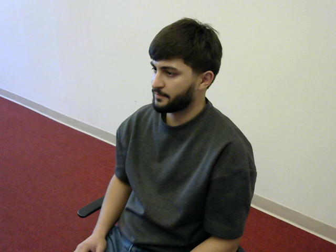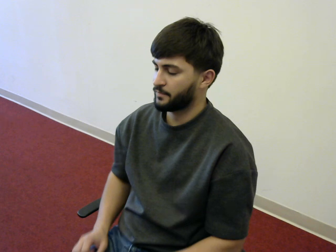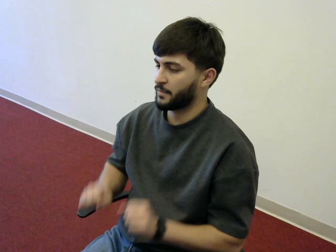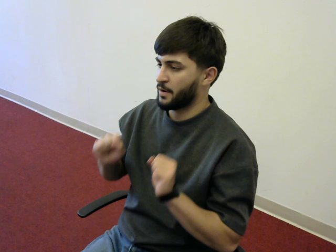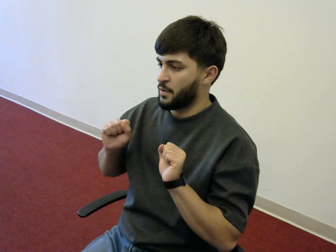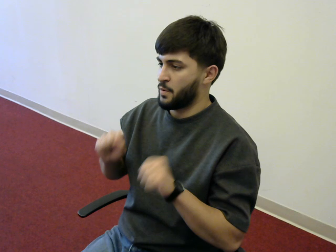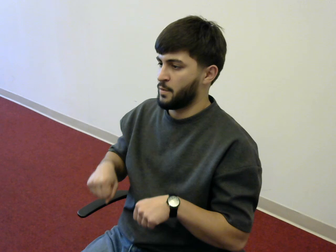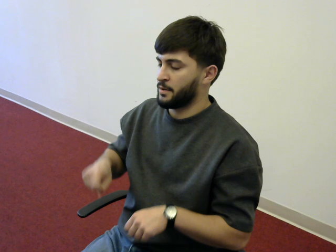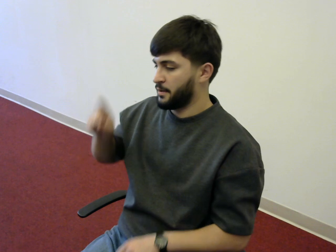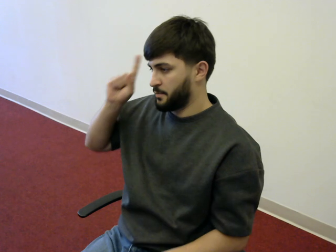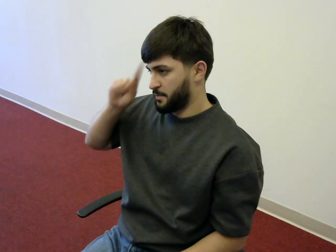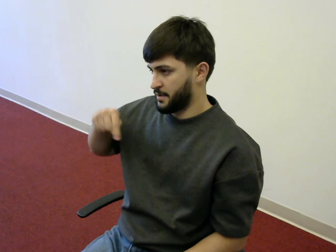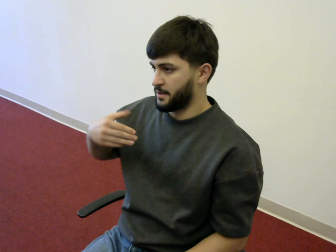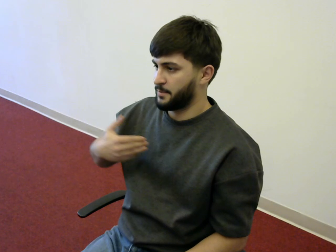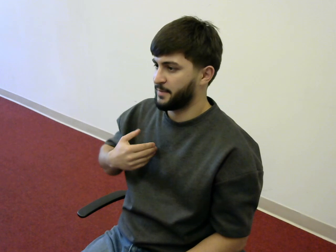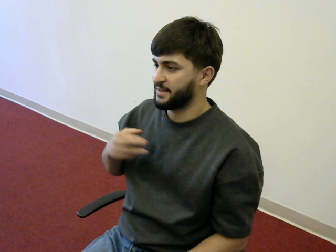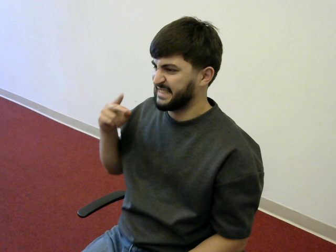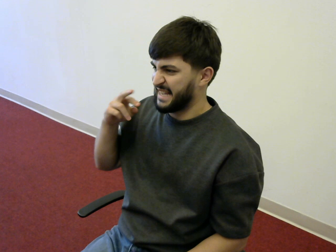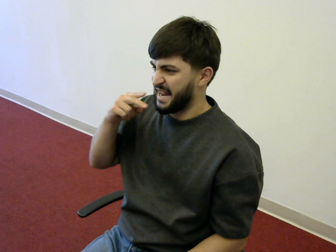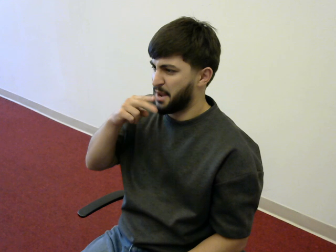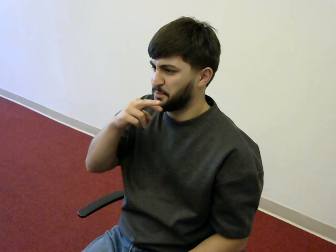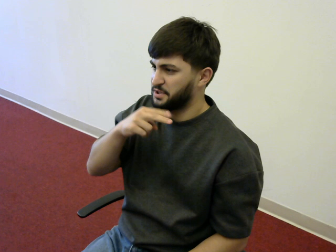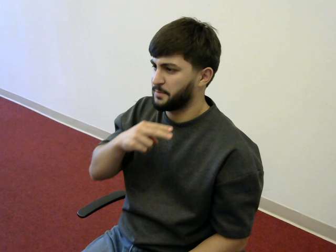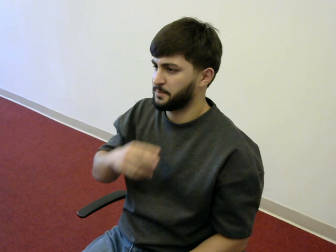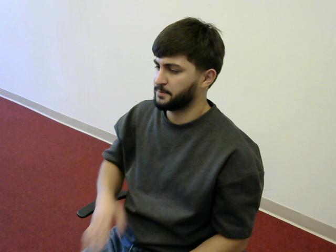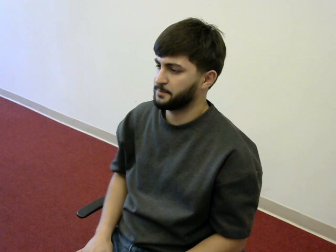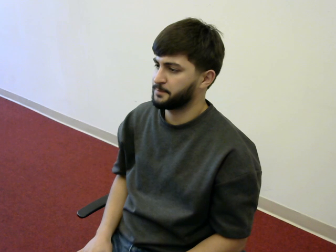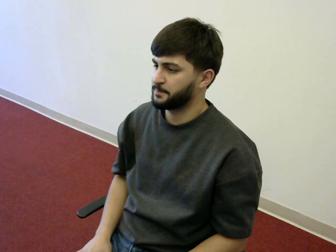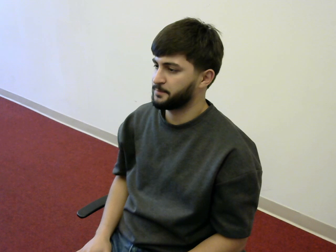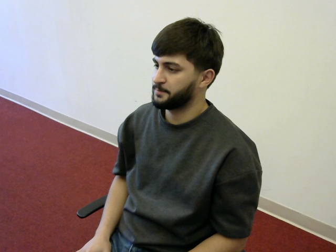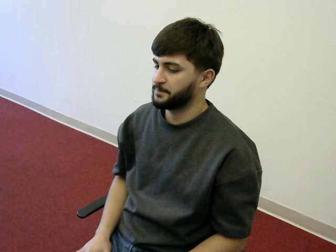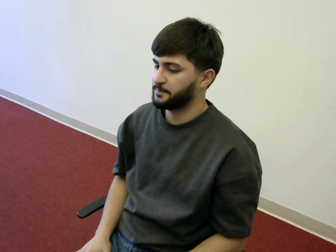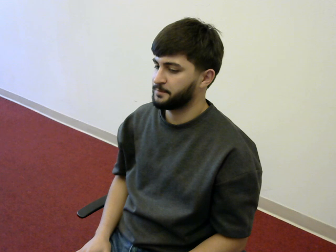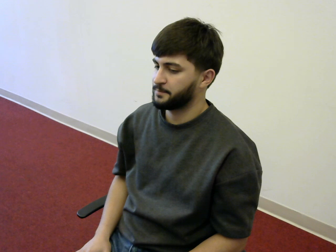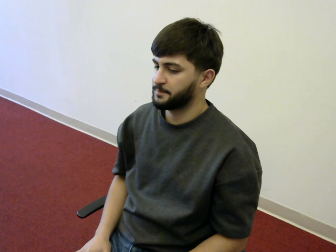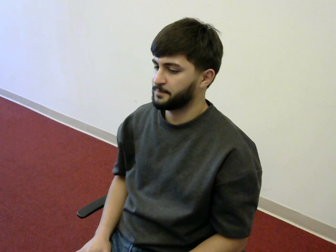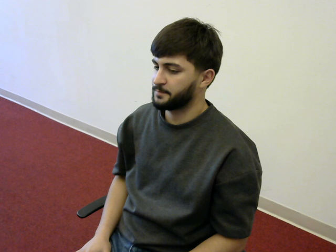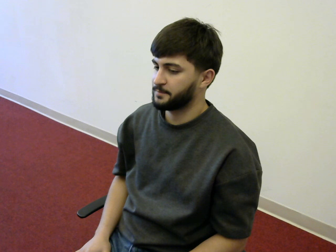Ola bilər mən zəhərlənmişəm